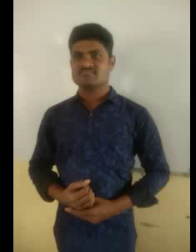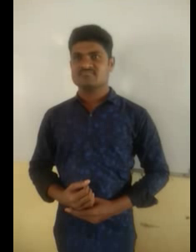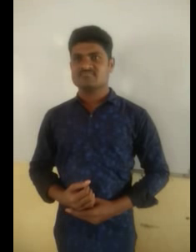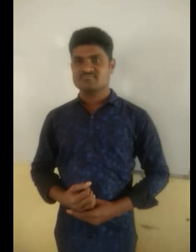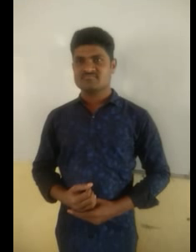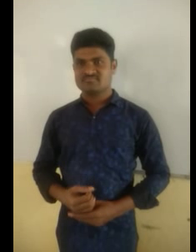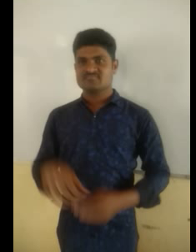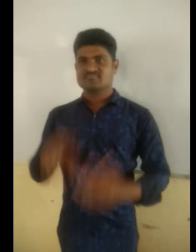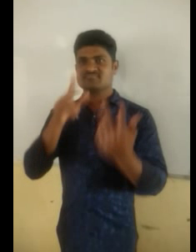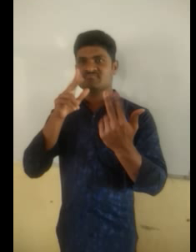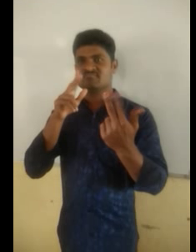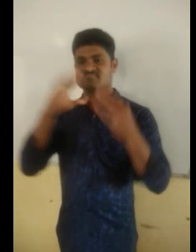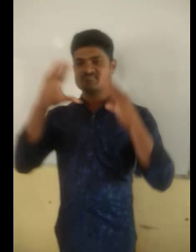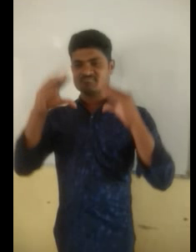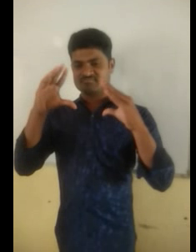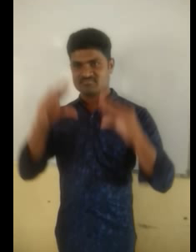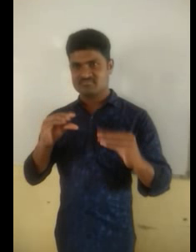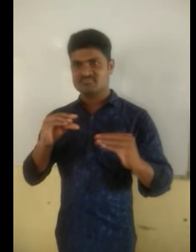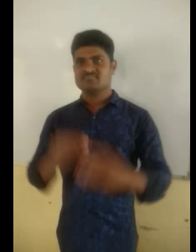speak softly